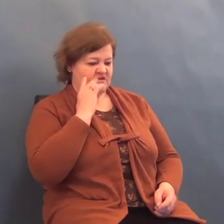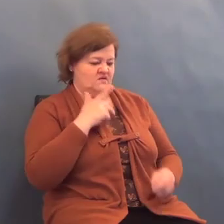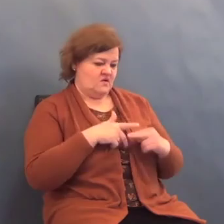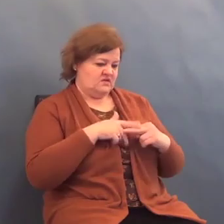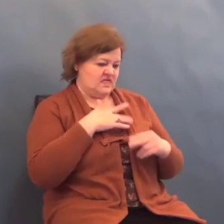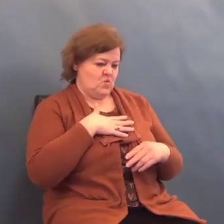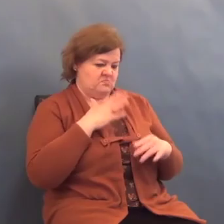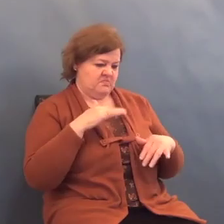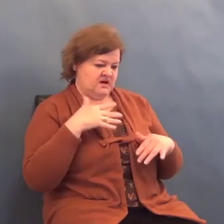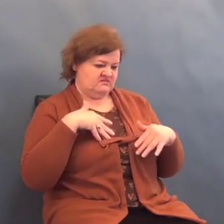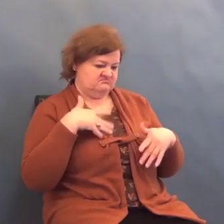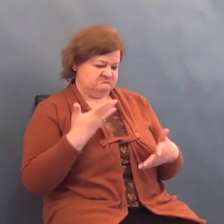Konie nie lubią deszczu i myć się.